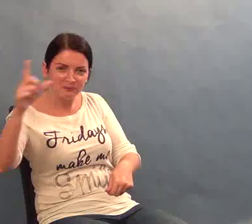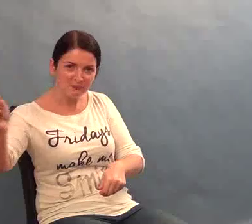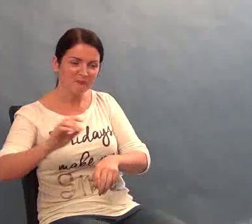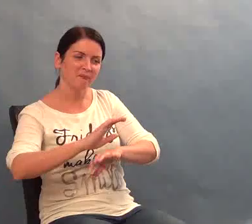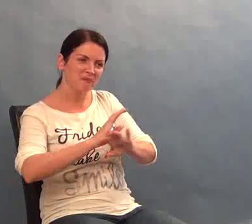Koniec.